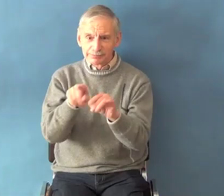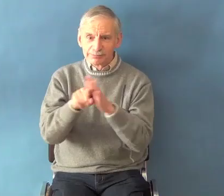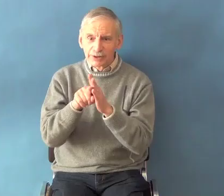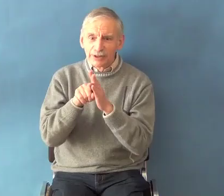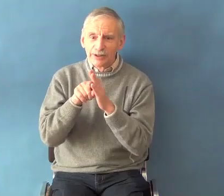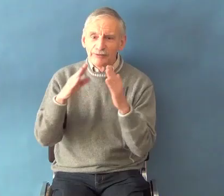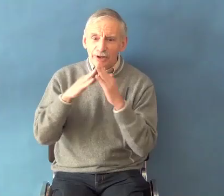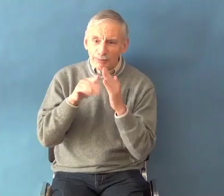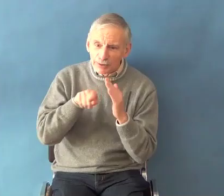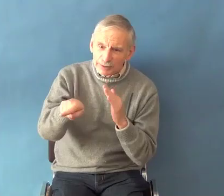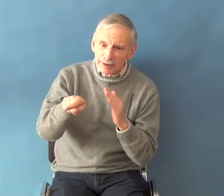Biegnie szybko do domu.